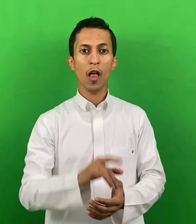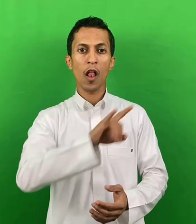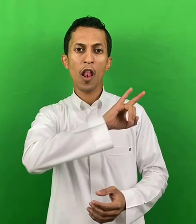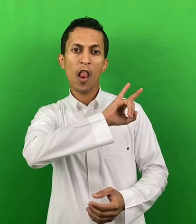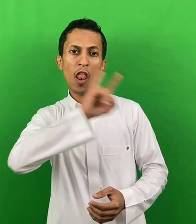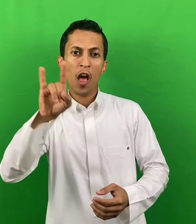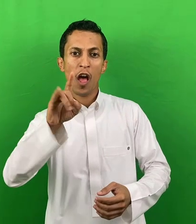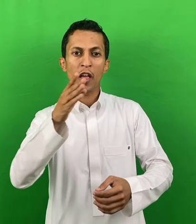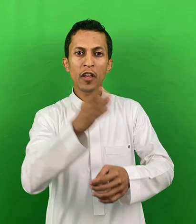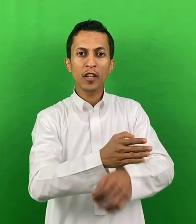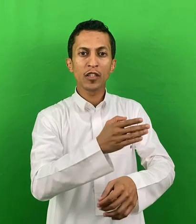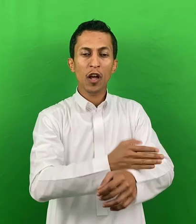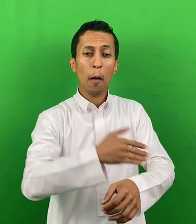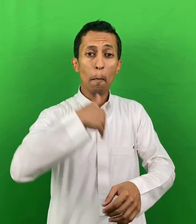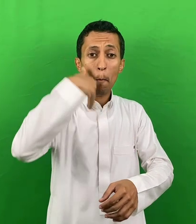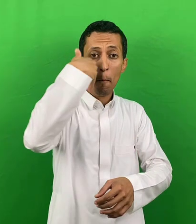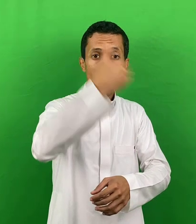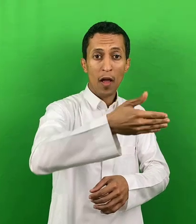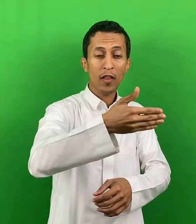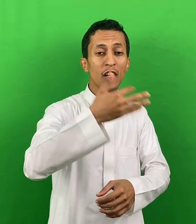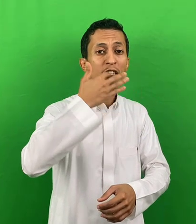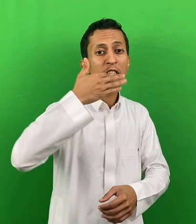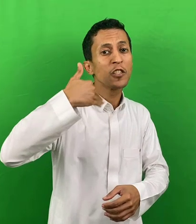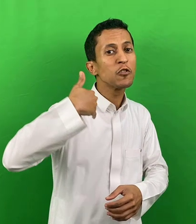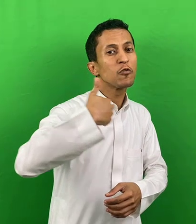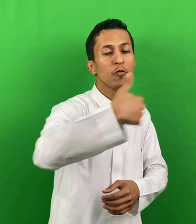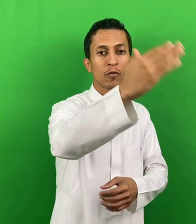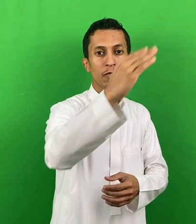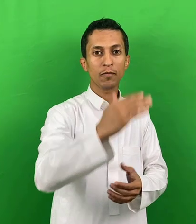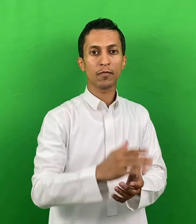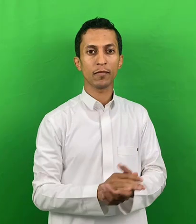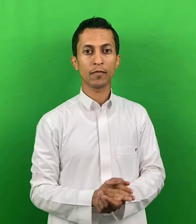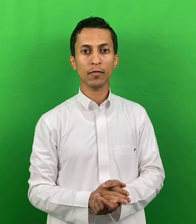لا يشقى بعدها ابدا